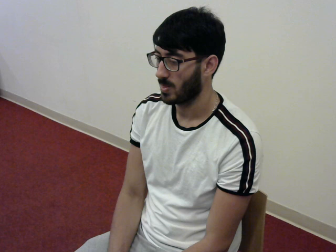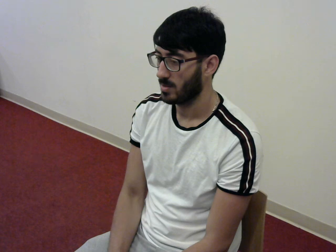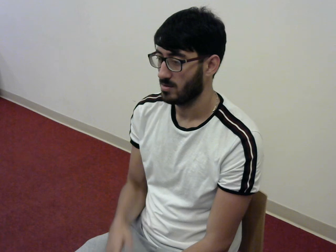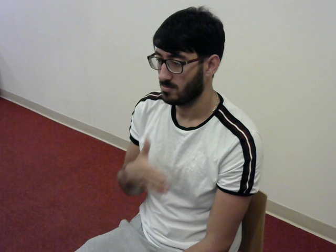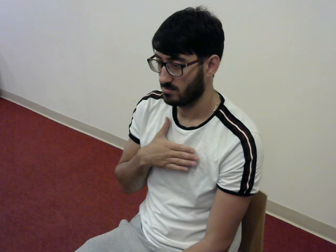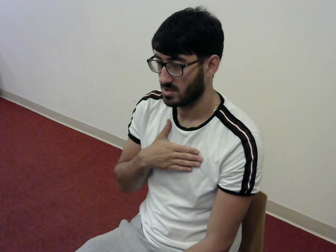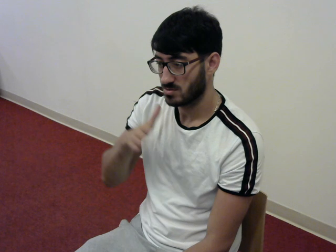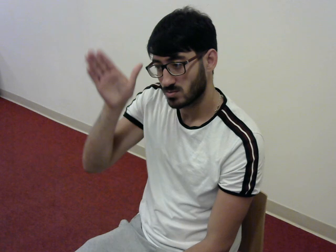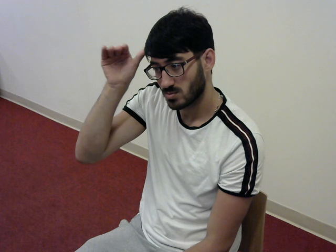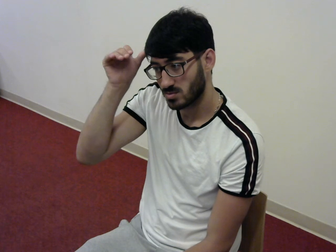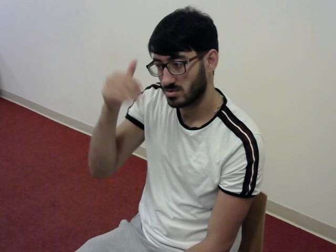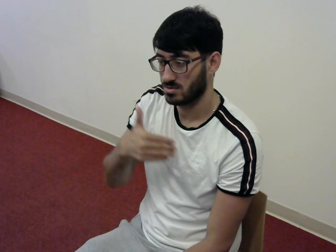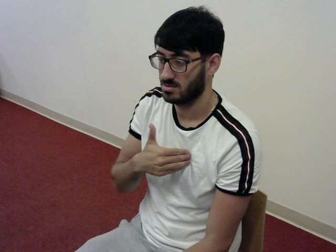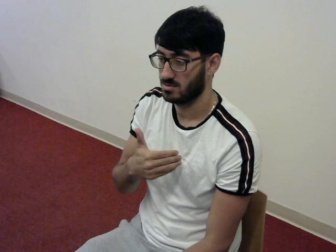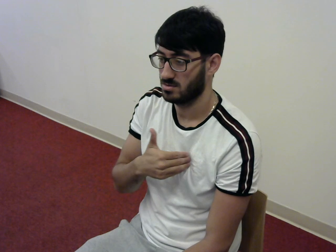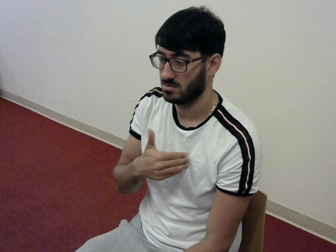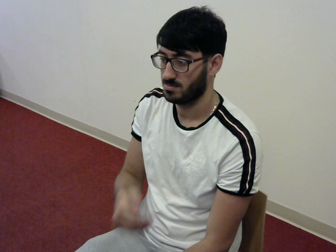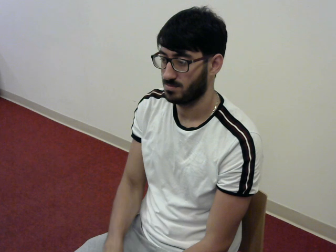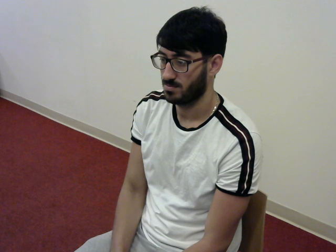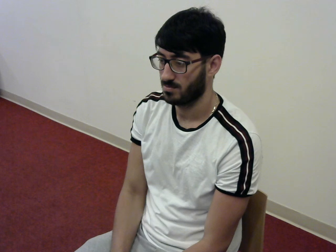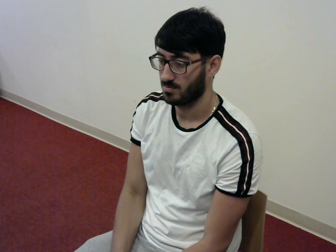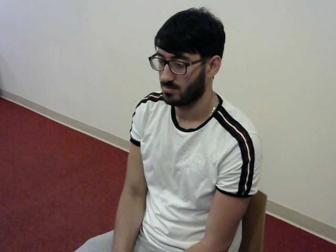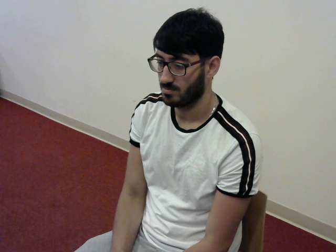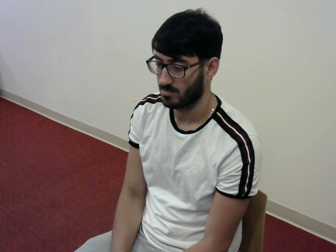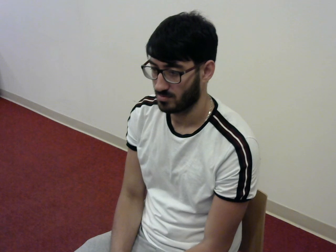Mən su istəyirəm